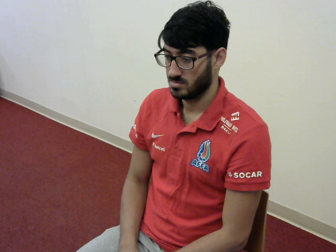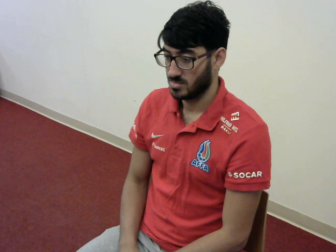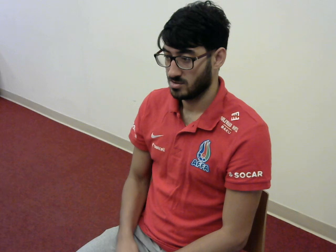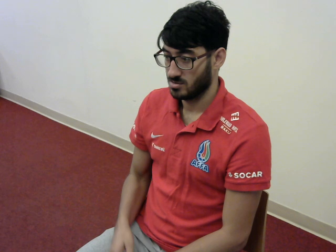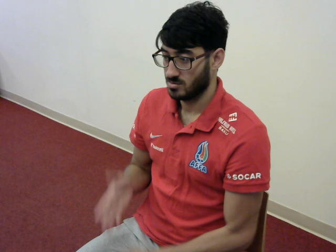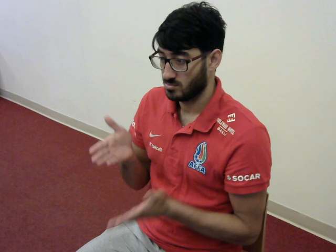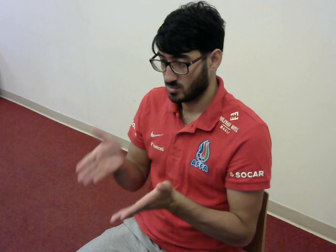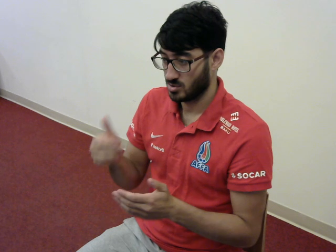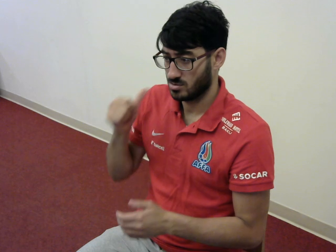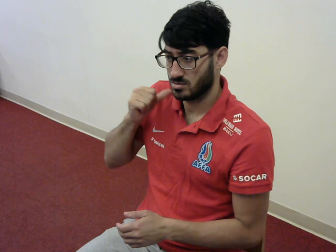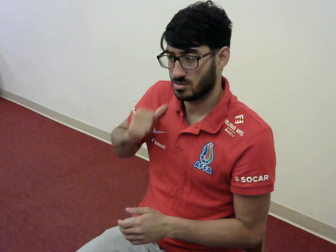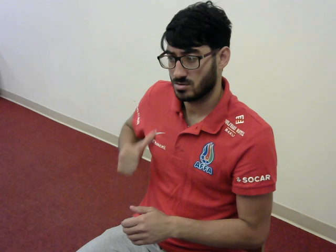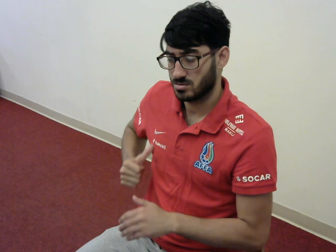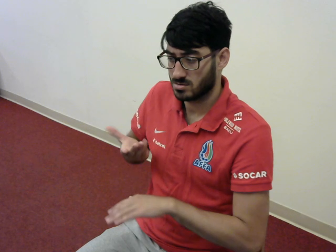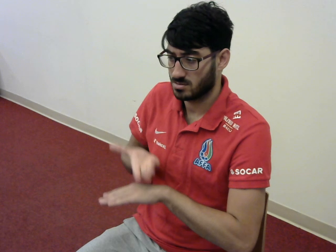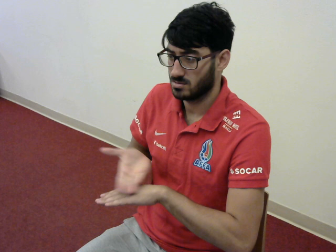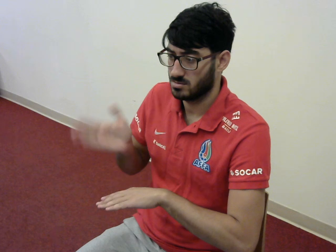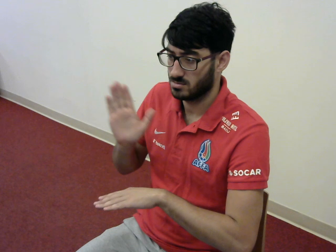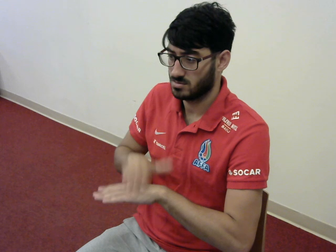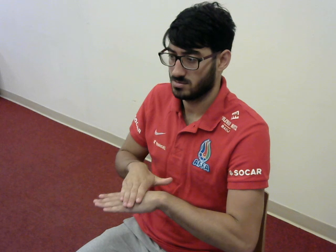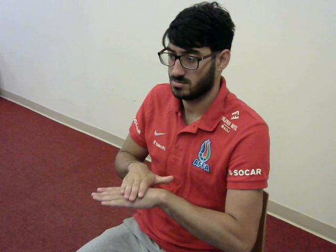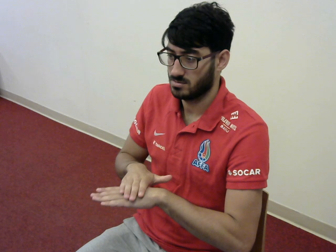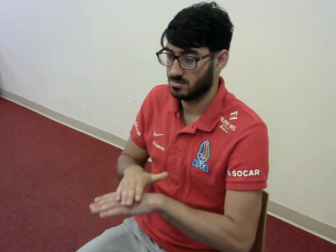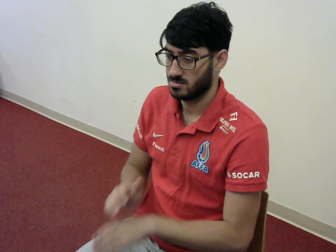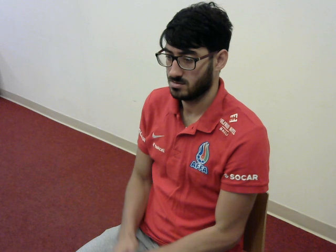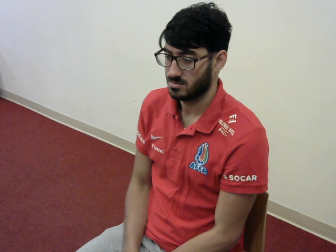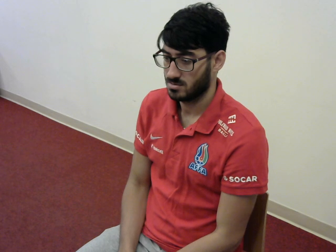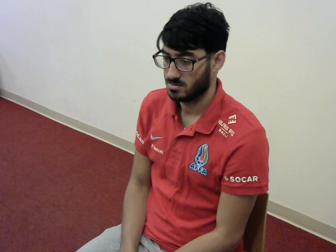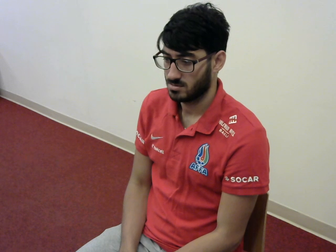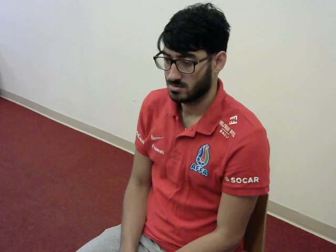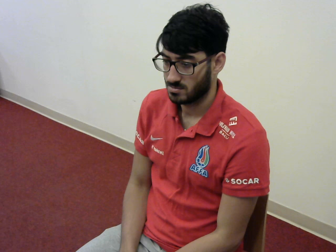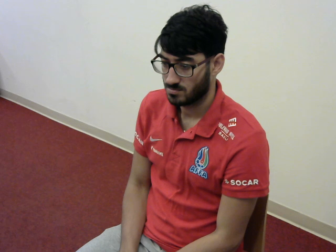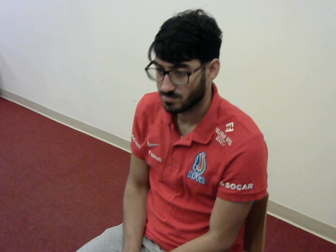Bu çanta ağırdır